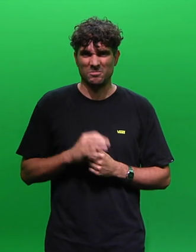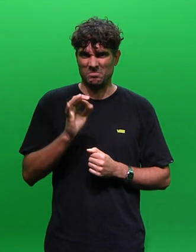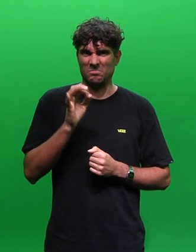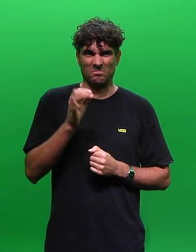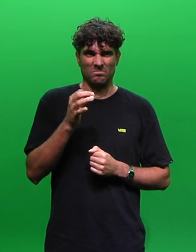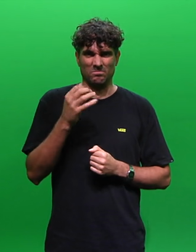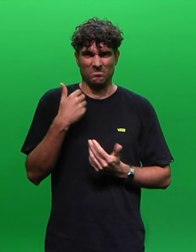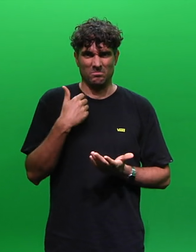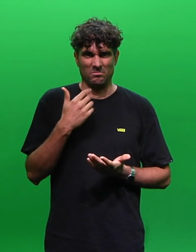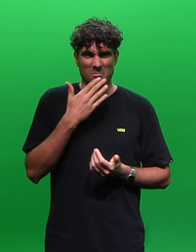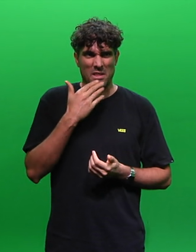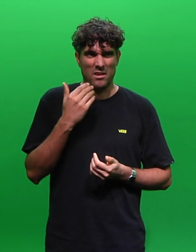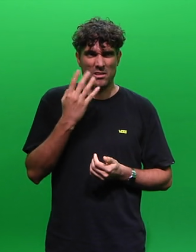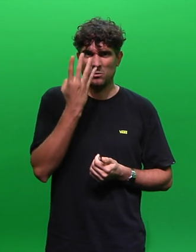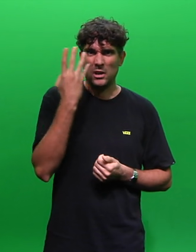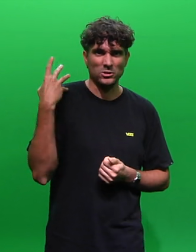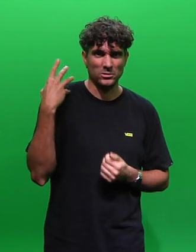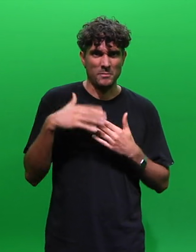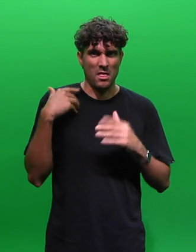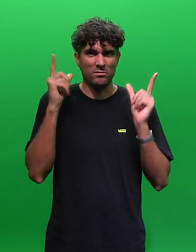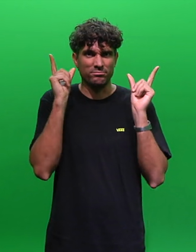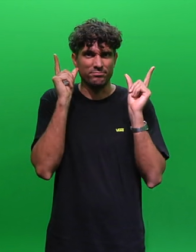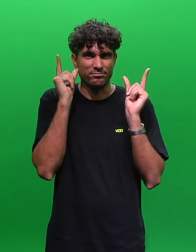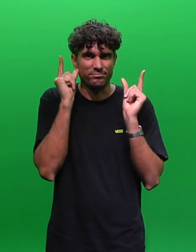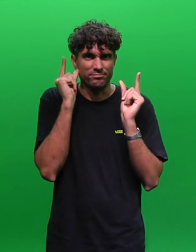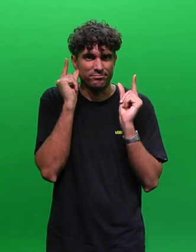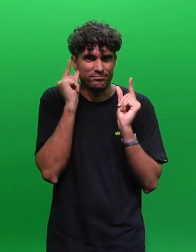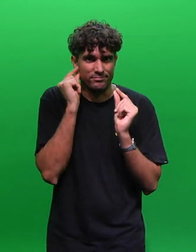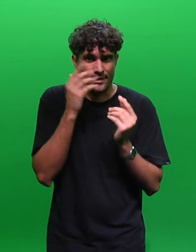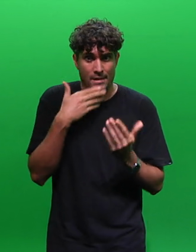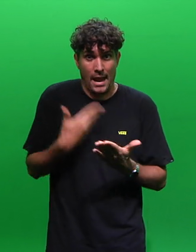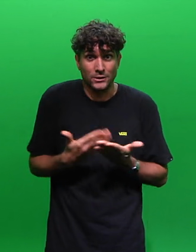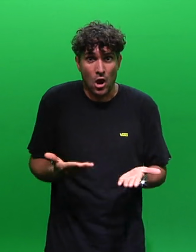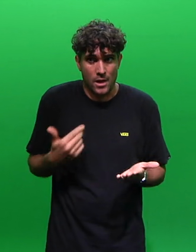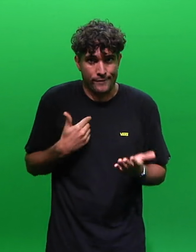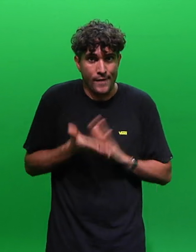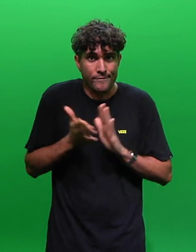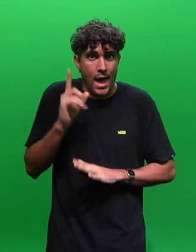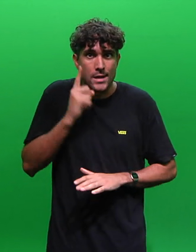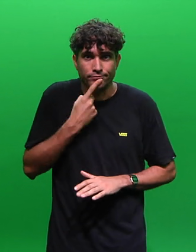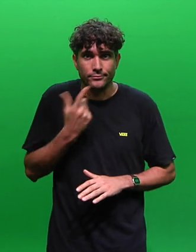Sí, em sembla que fa quatre anys vaig començar a perdre audició fins ara, que estic a punt de quedar-me sord.